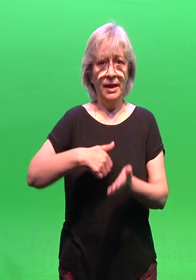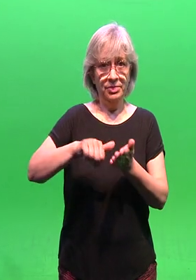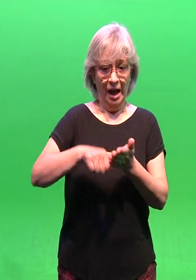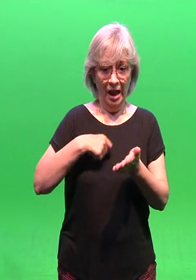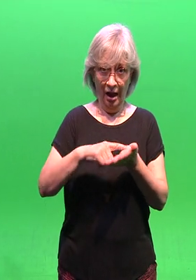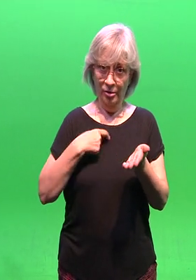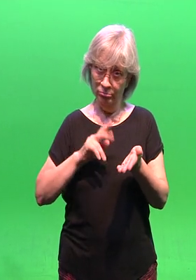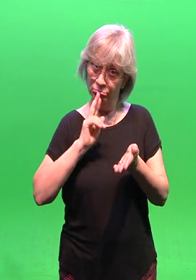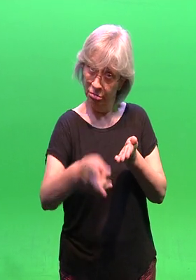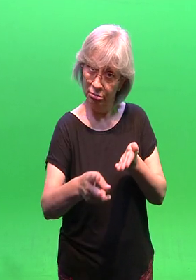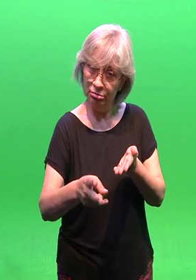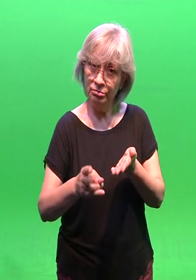Et dic el meu DNI?